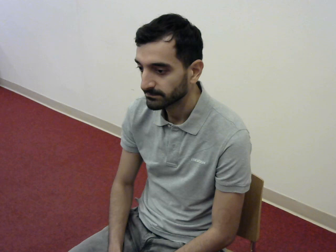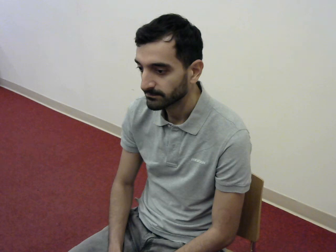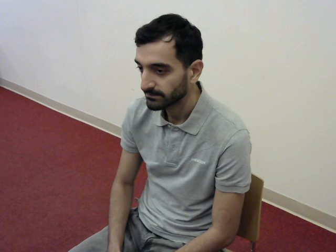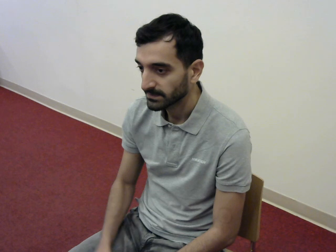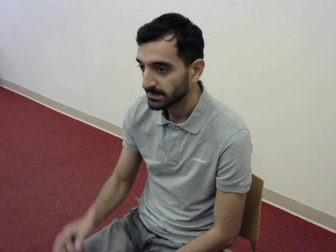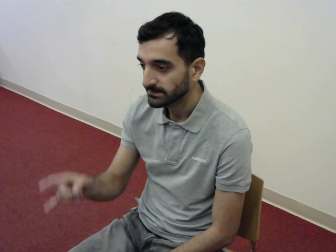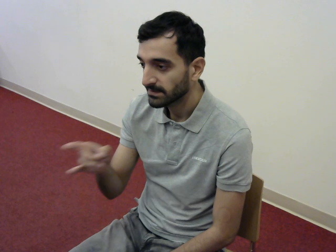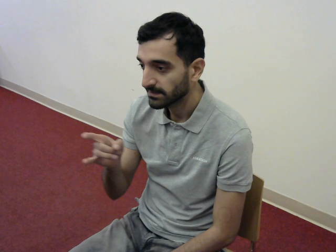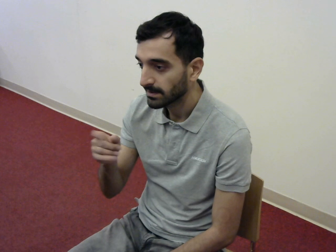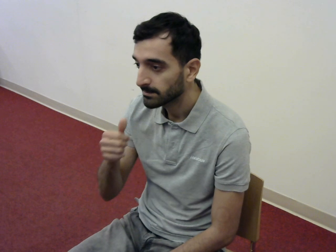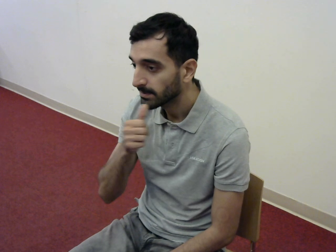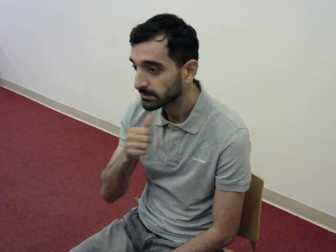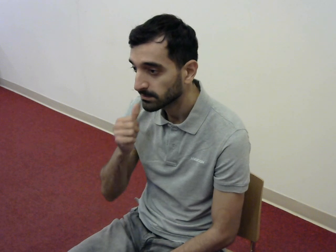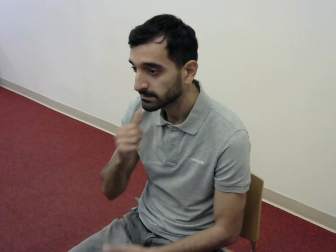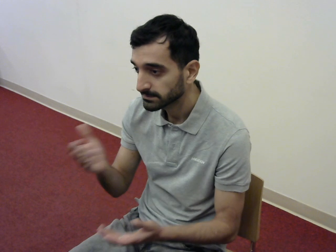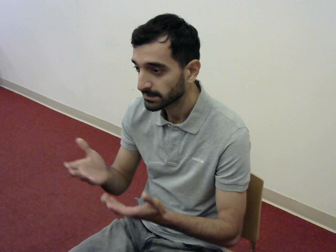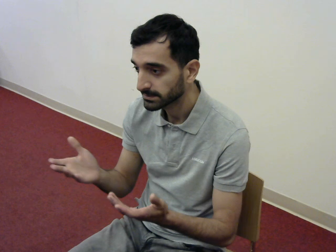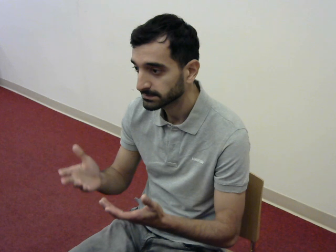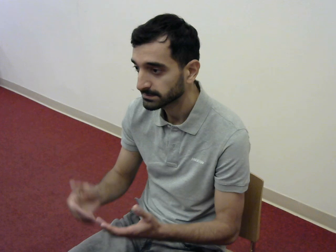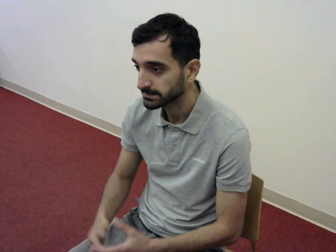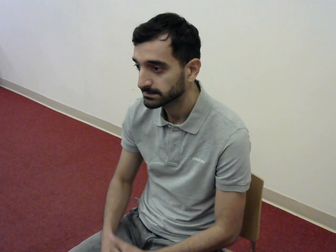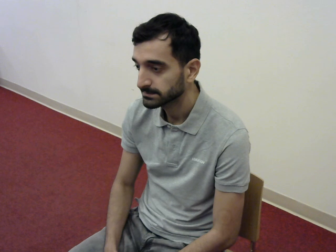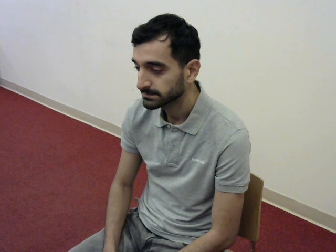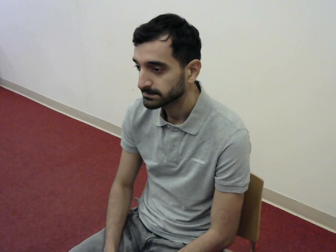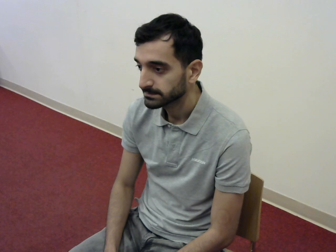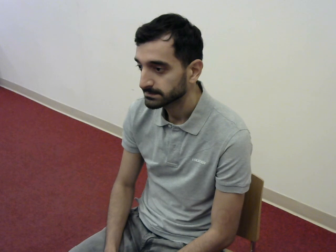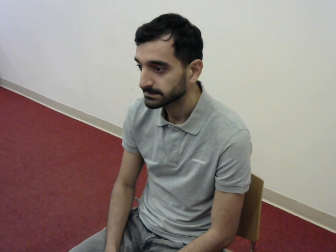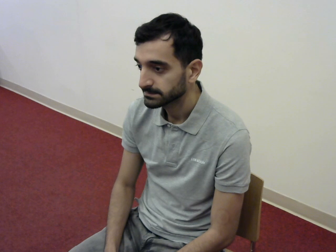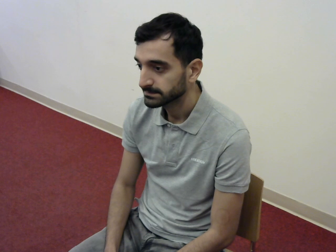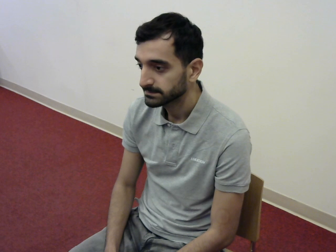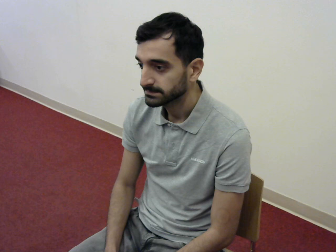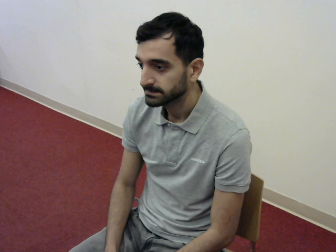WiFi-ın parolu nədir?